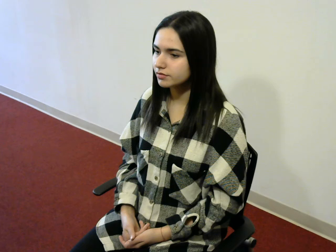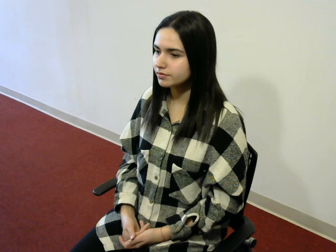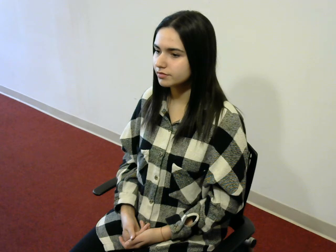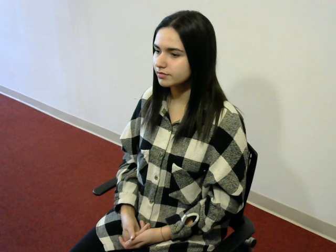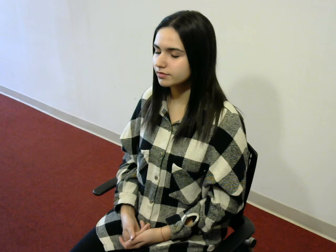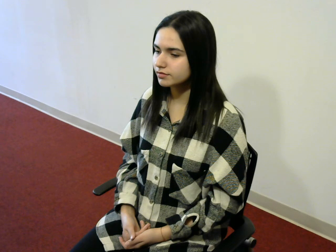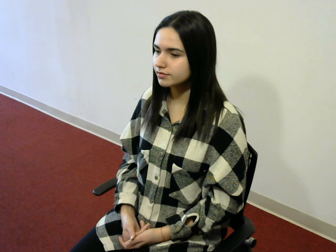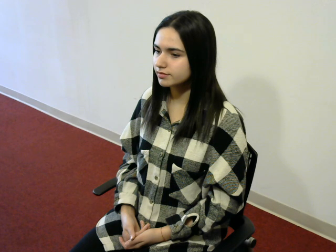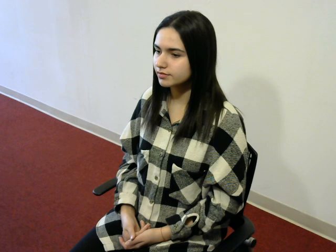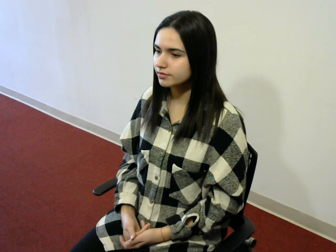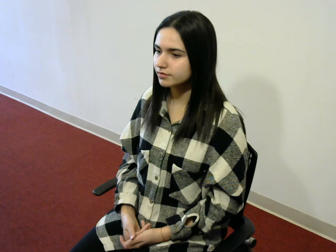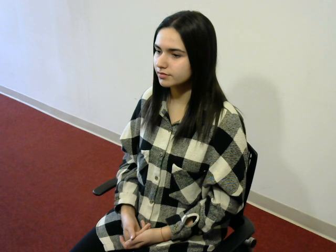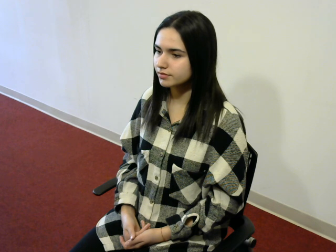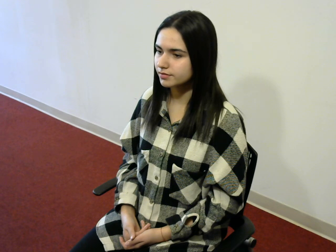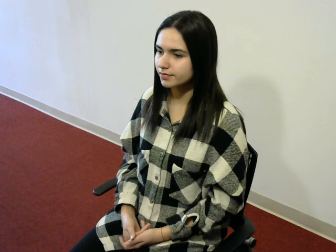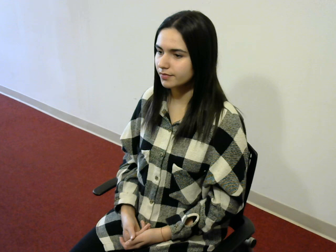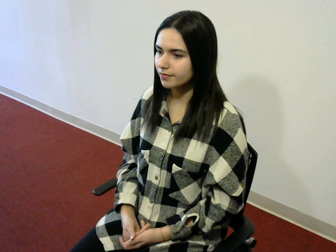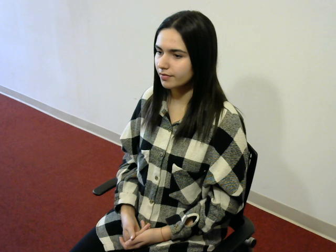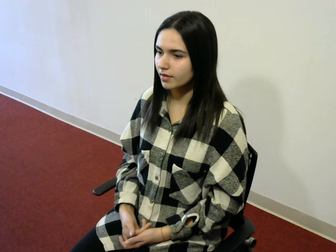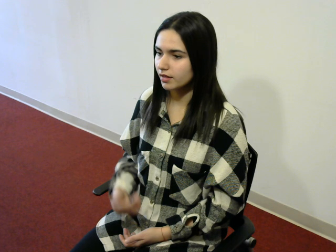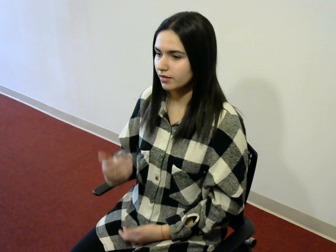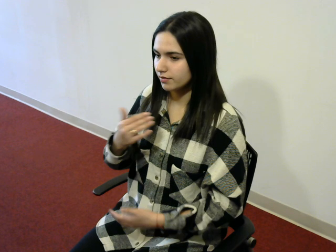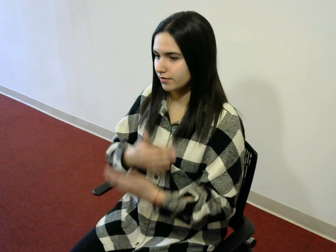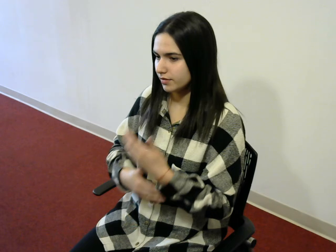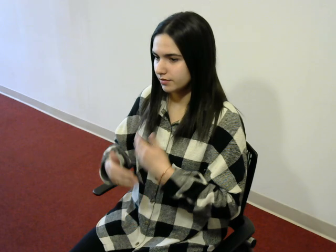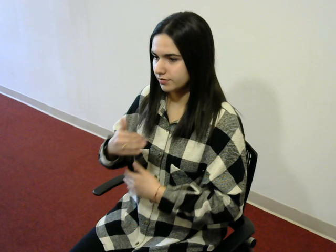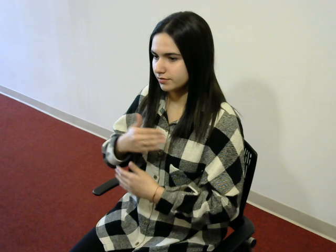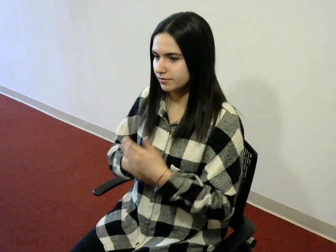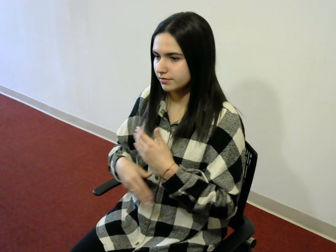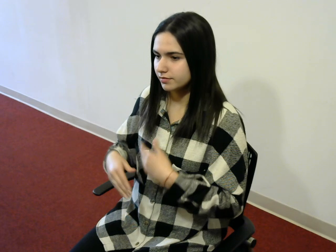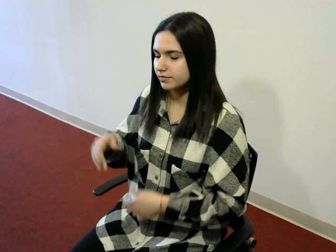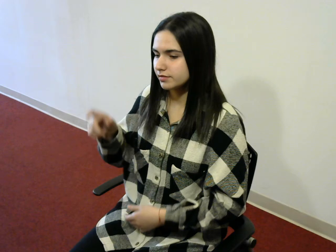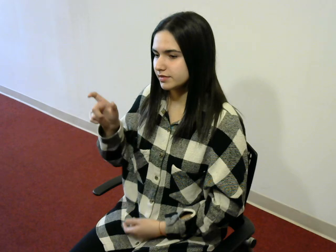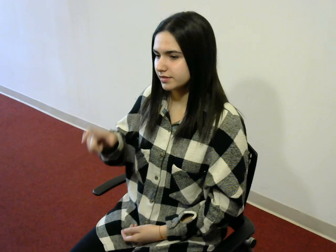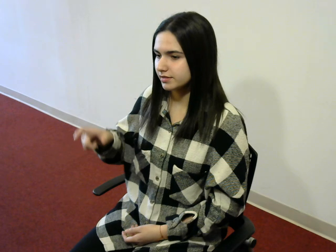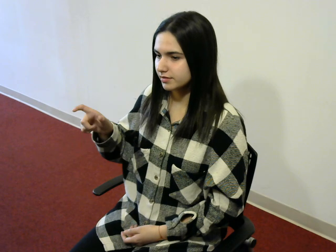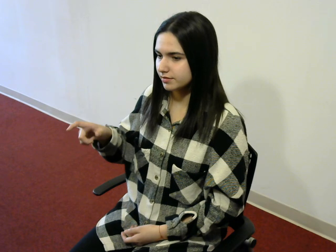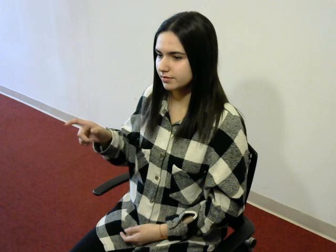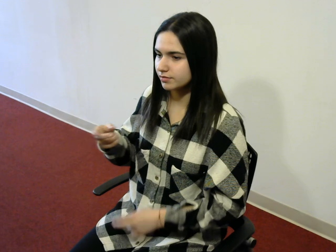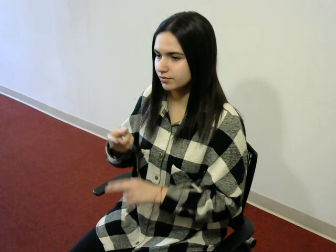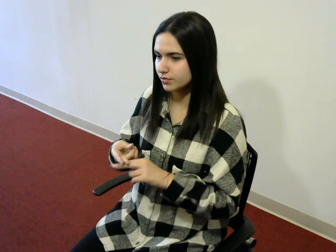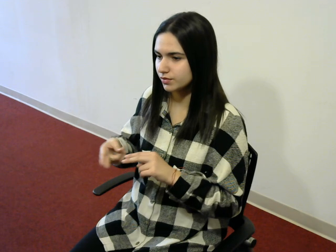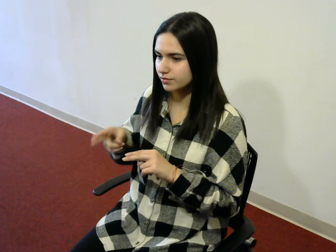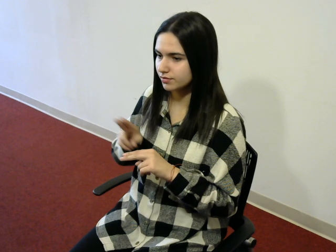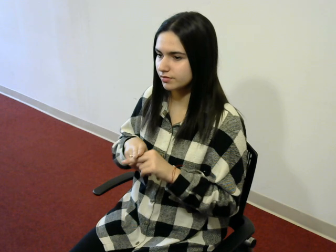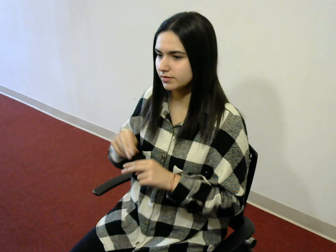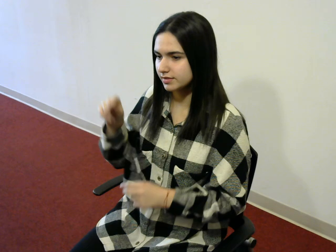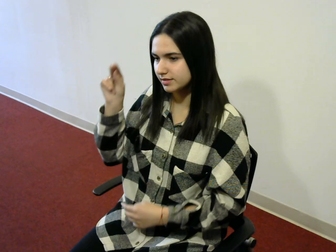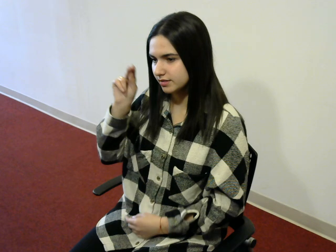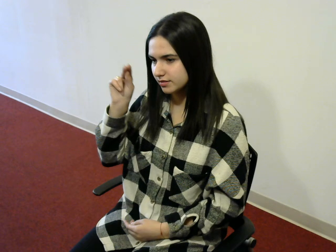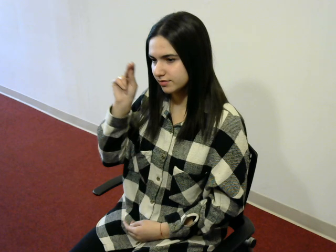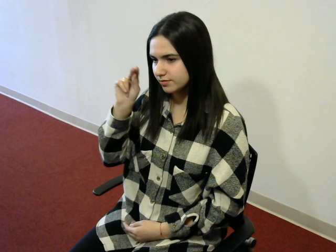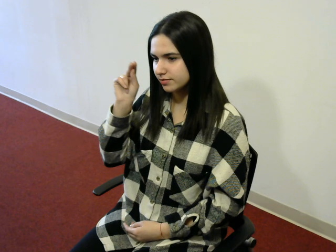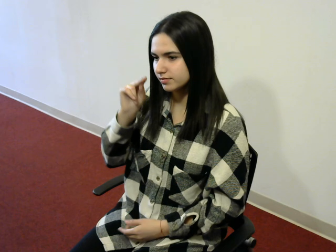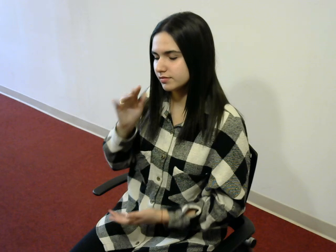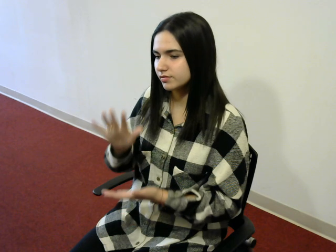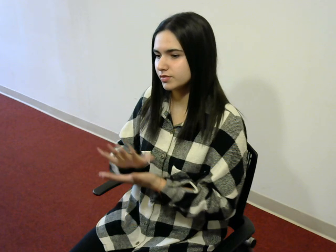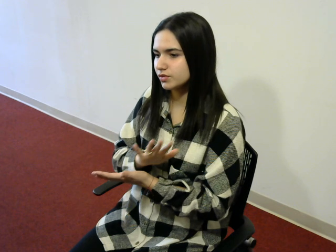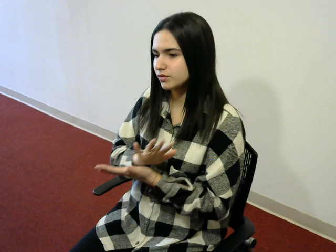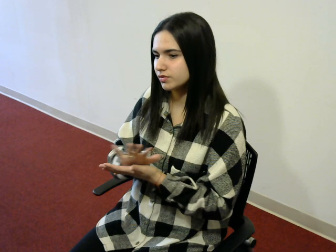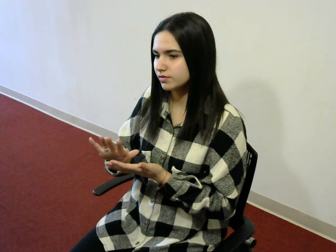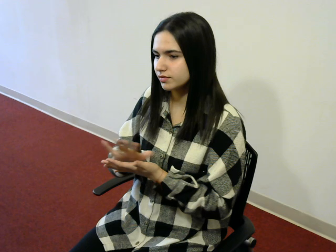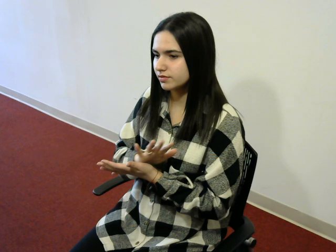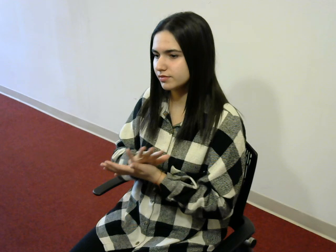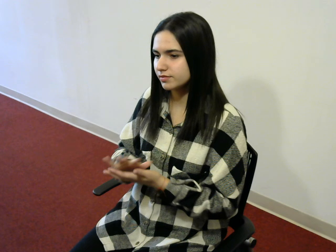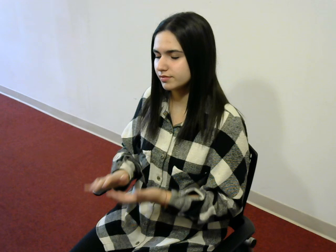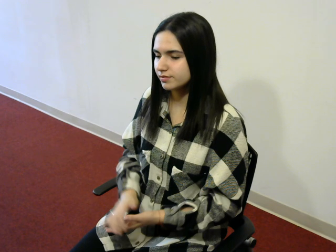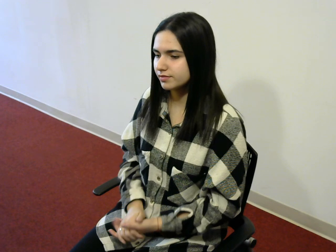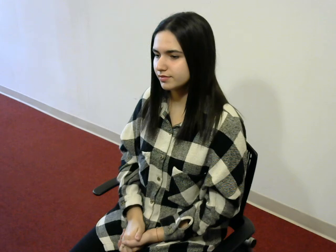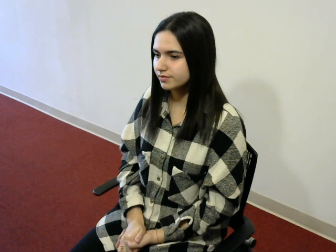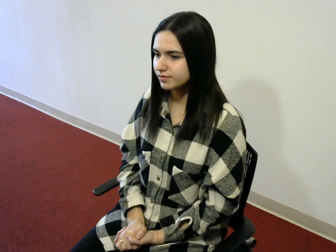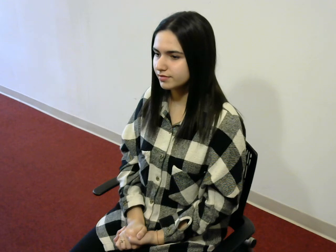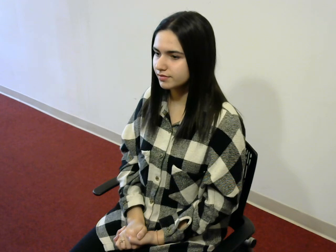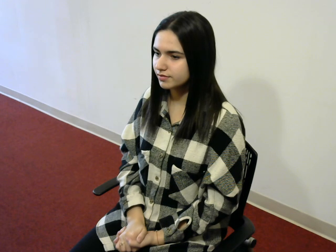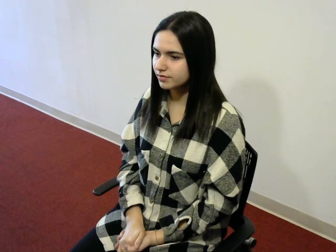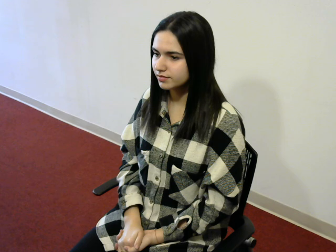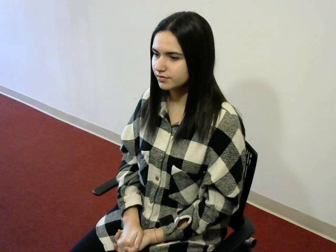Əlilliyi olan şəxslərə təhsil pulsuzdur